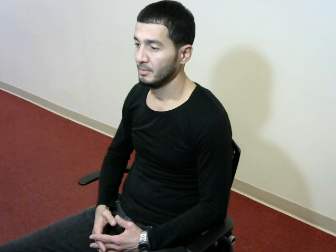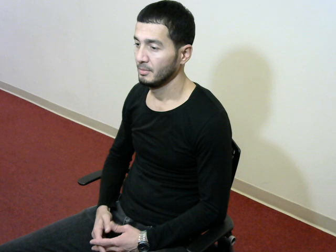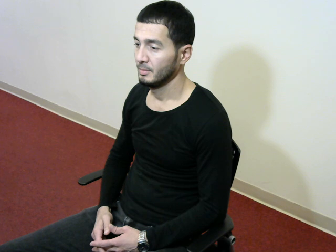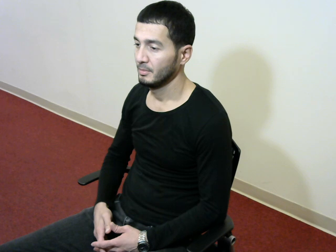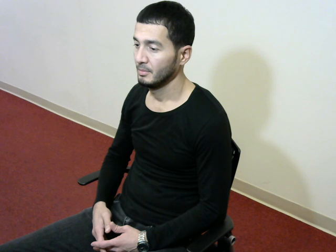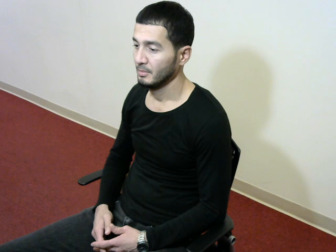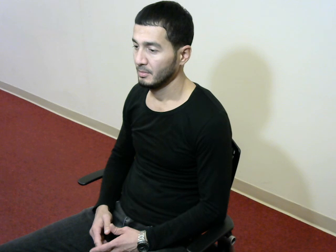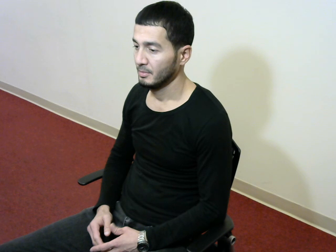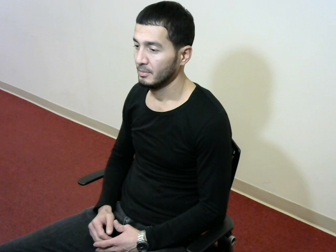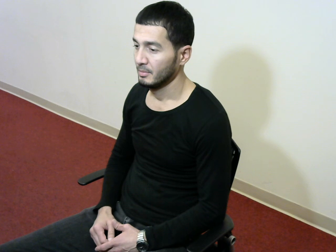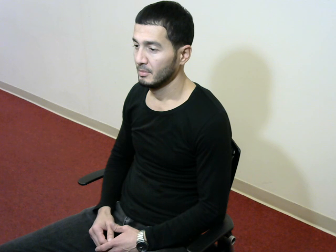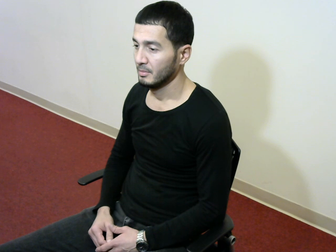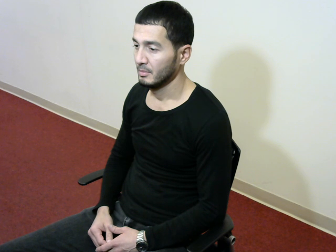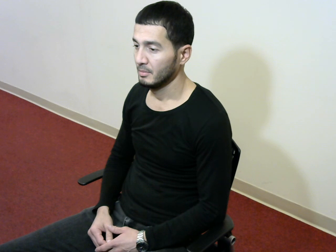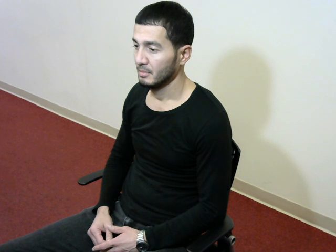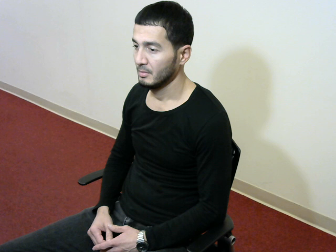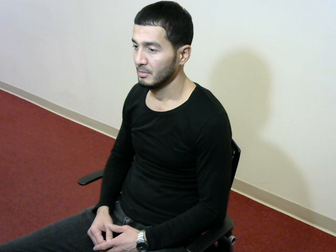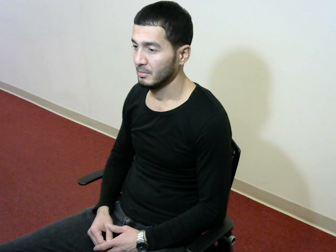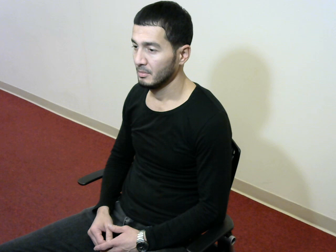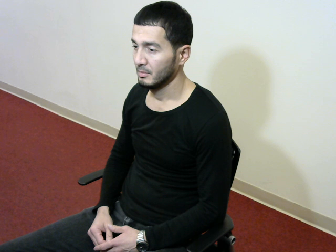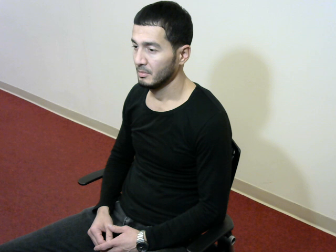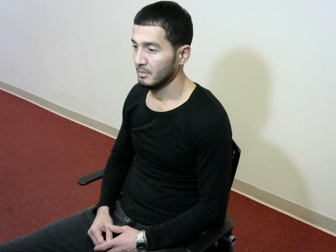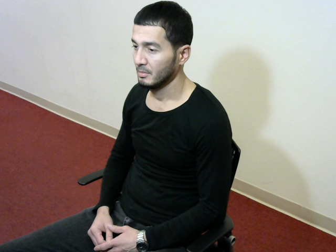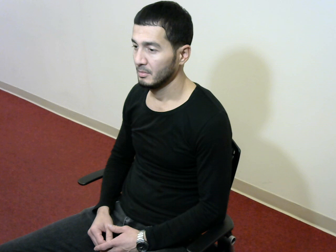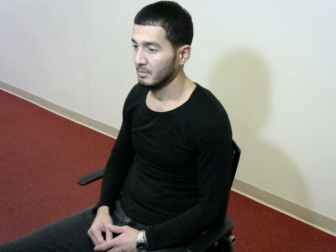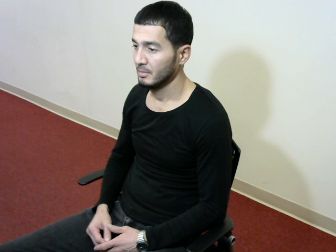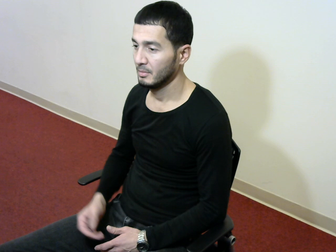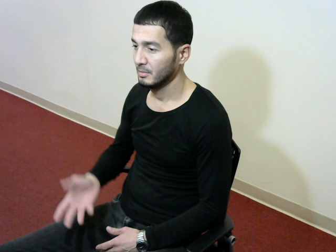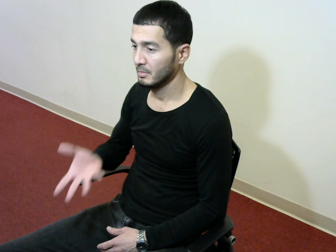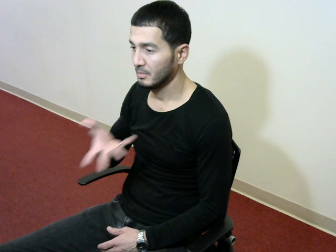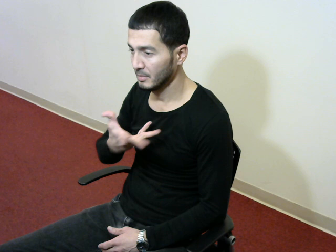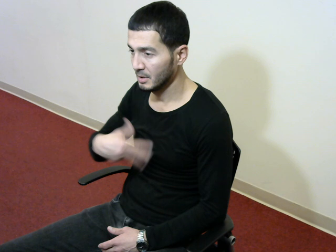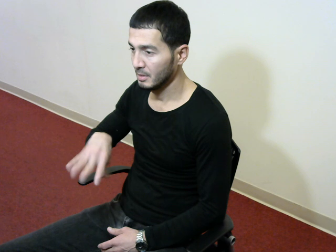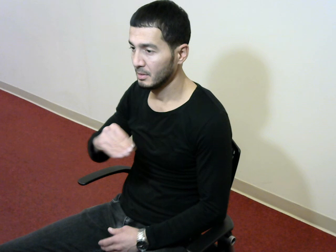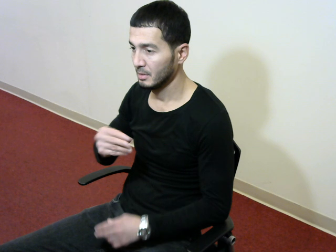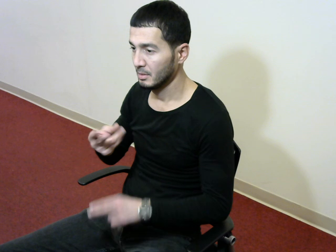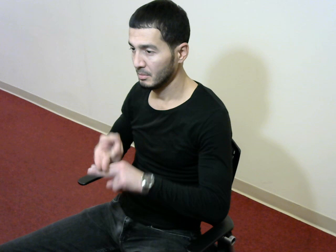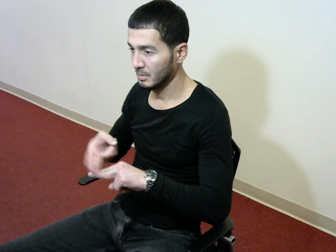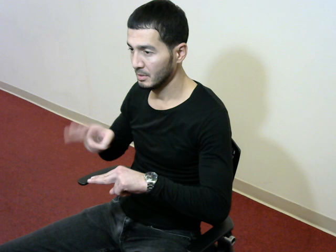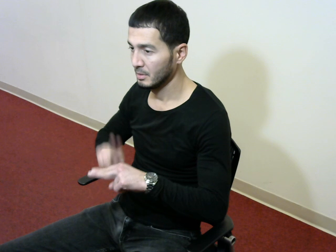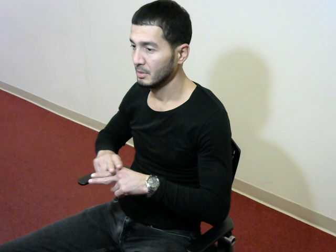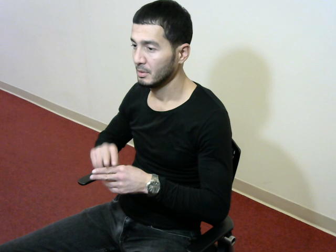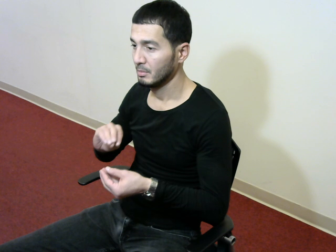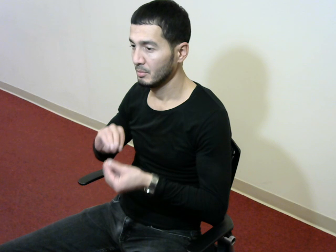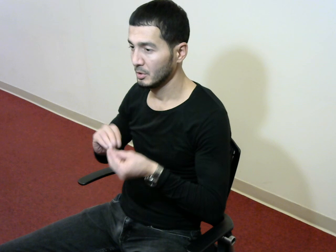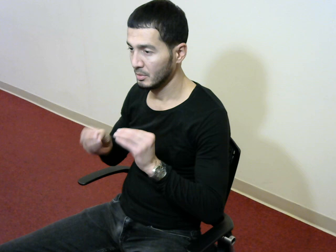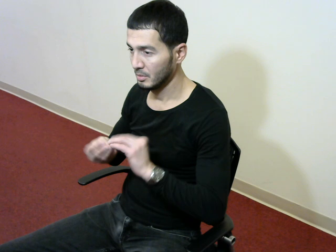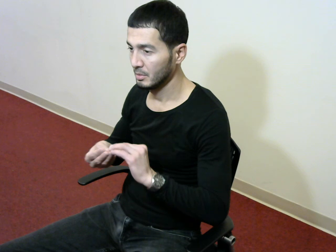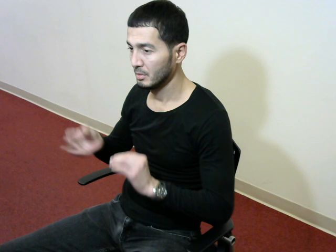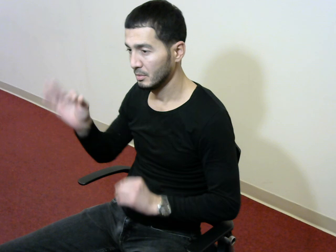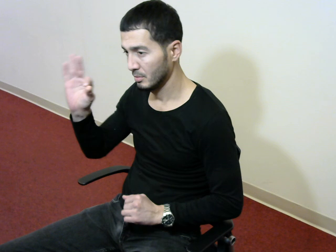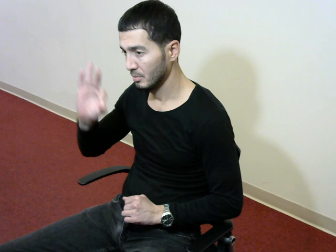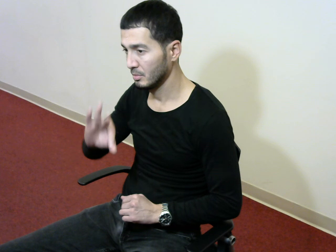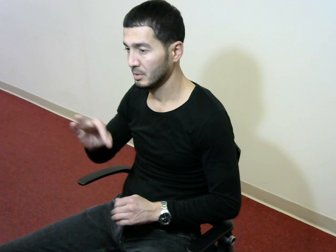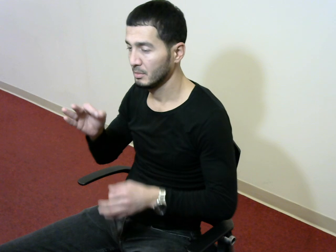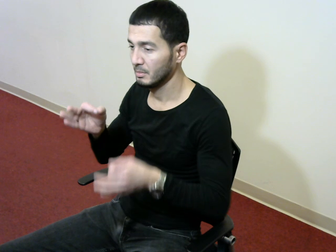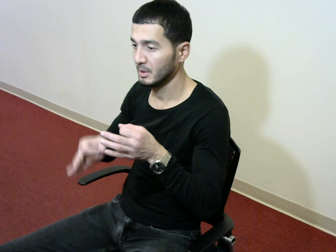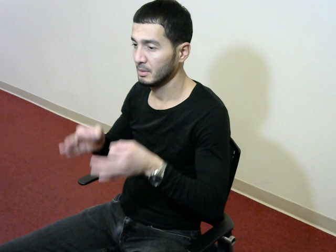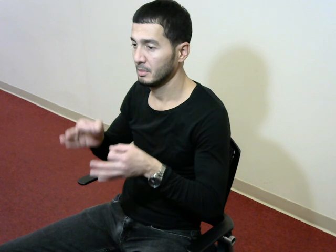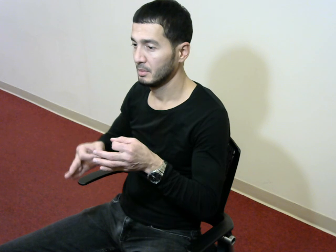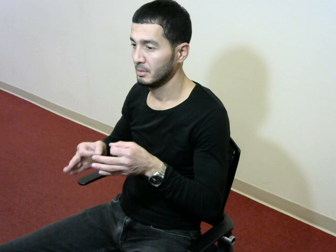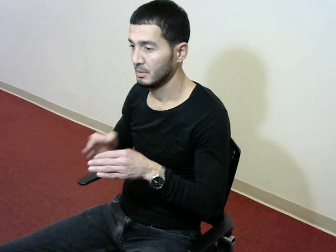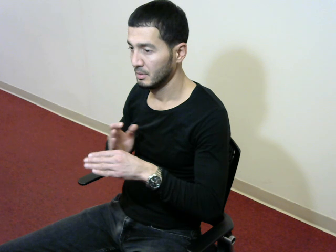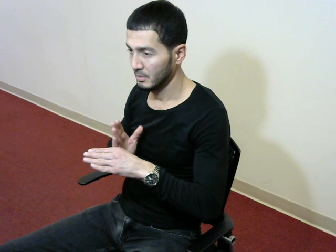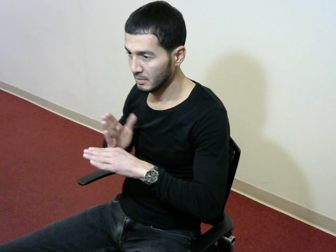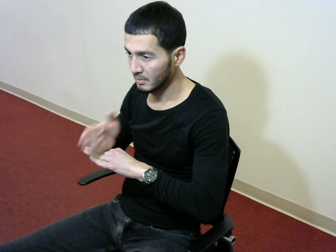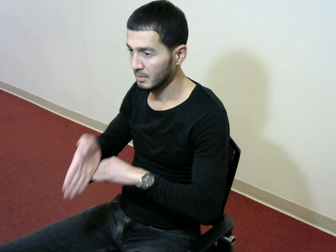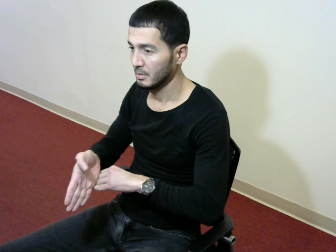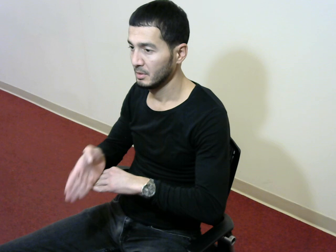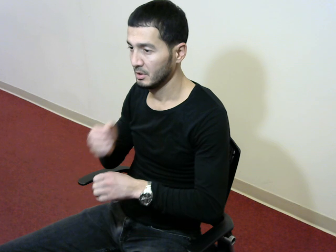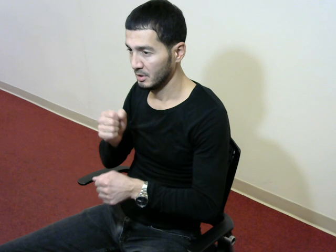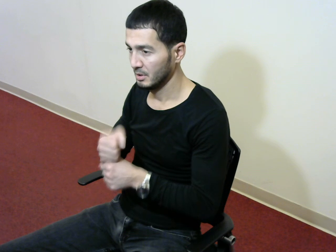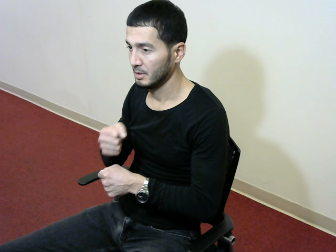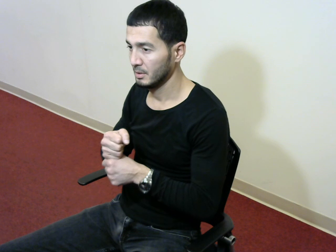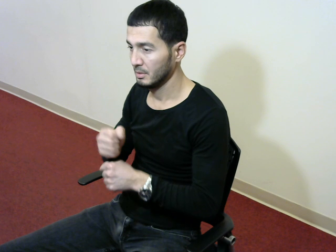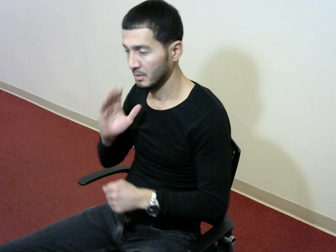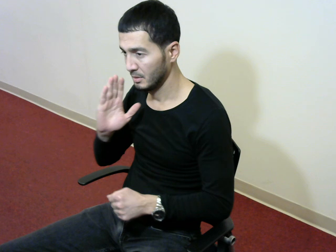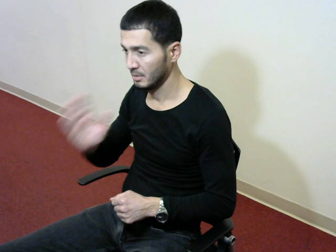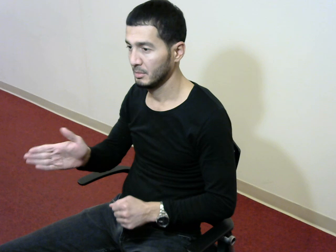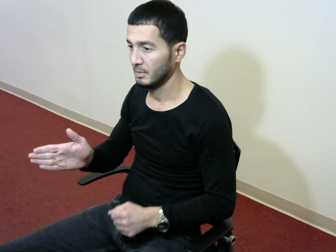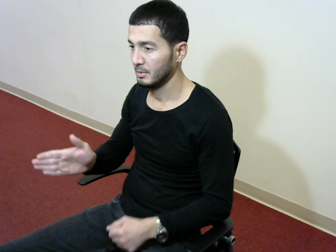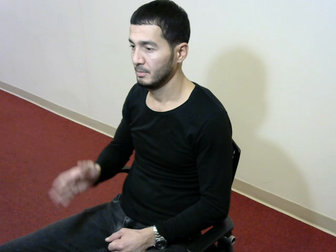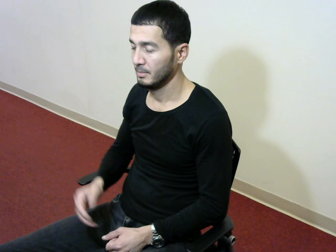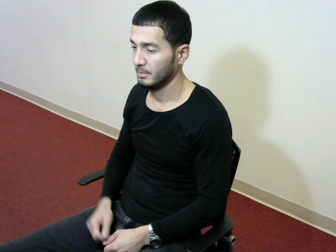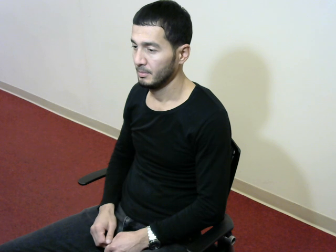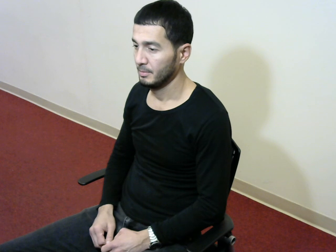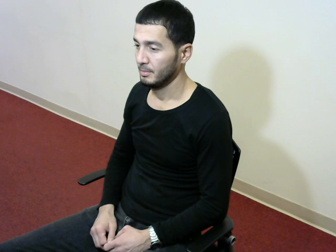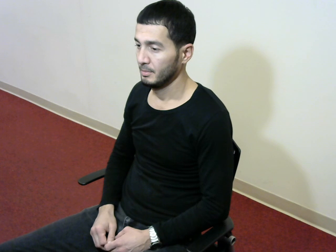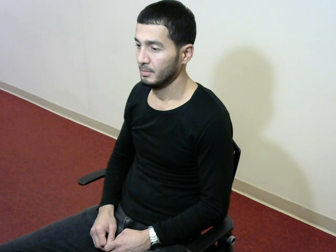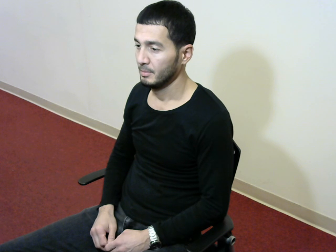Biz bu məsələ ilə bağlı məhkəməyə müraciət edəcəyik